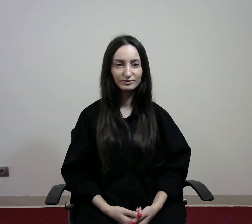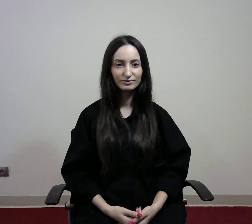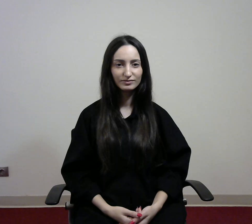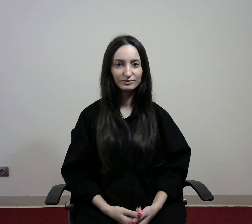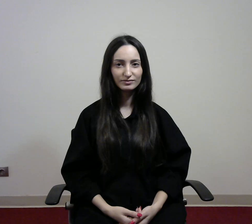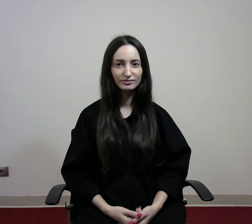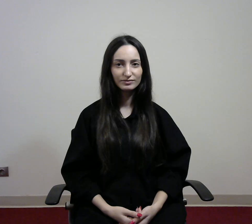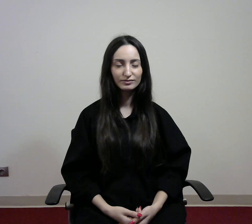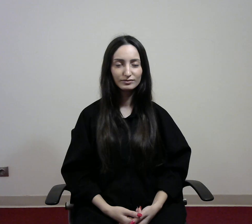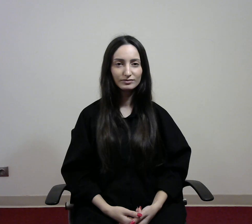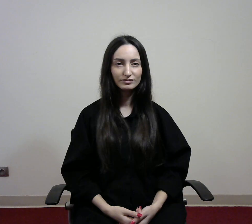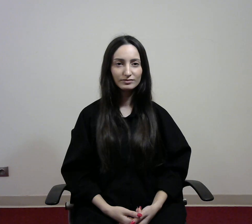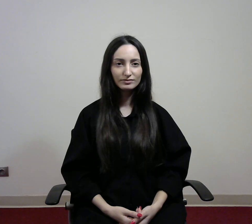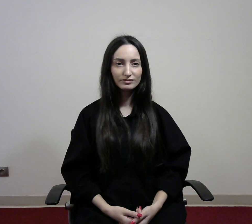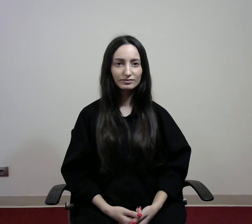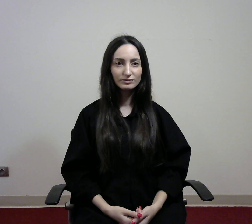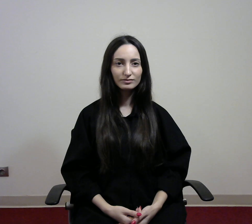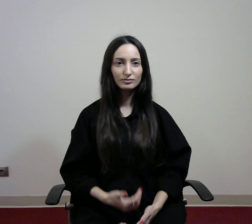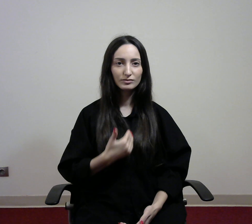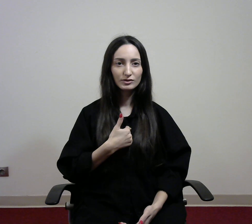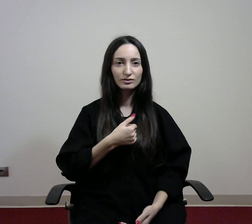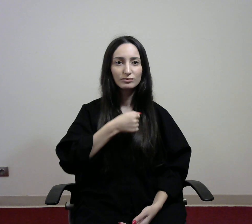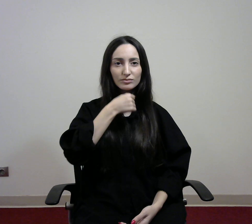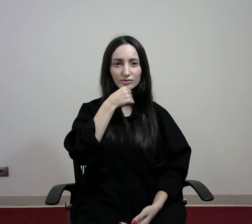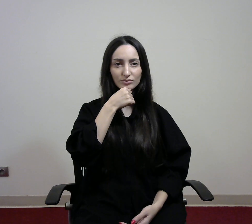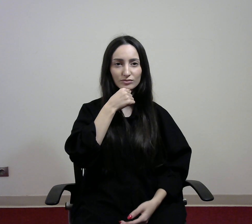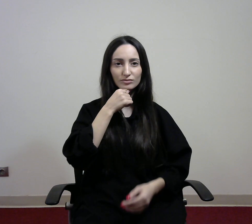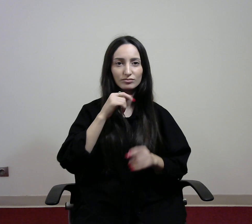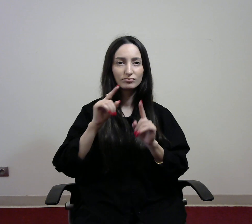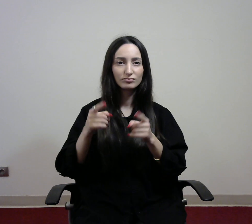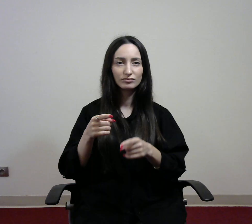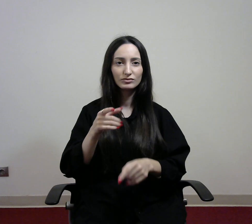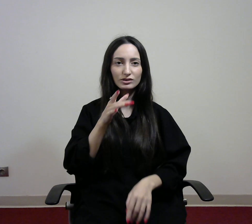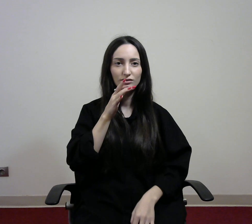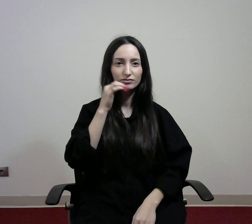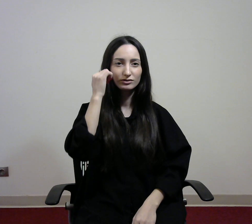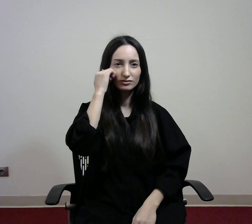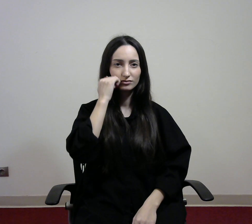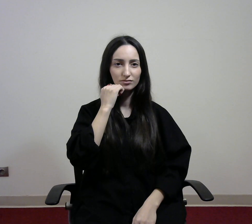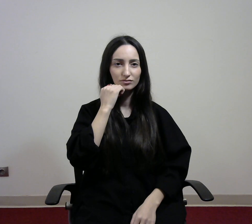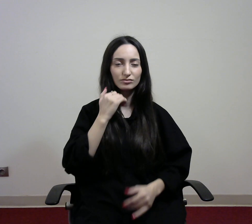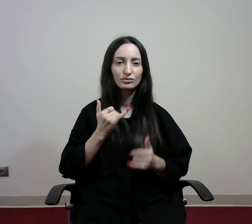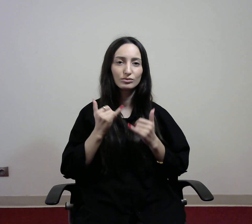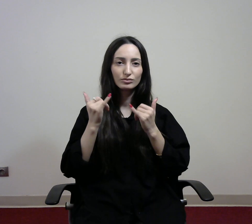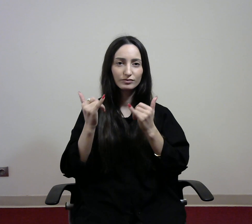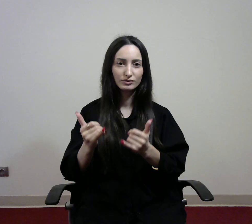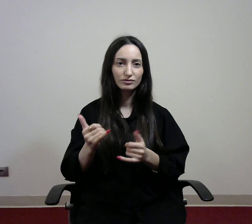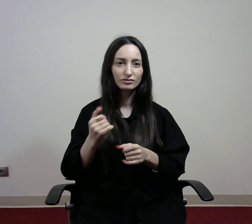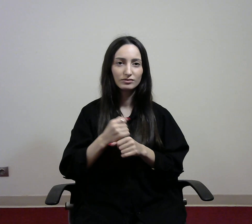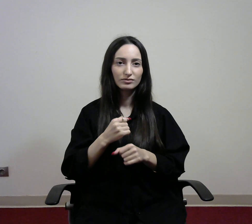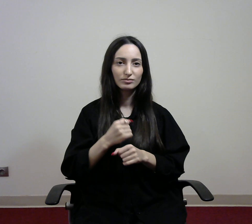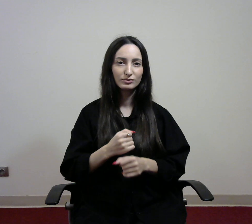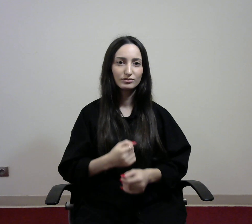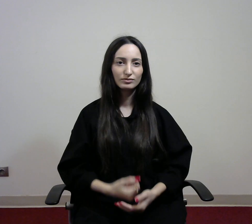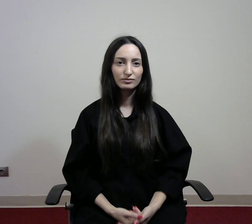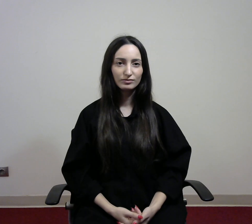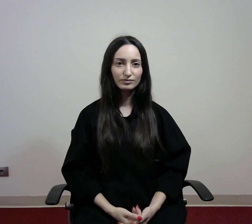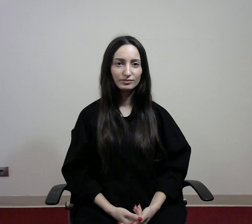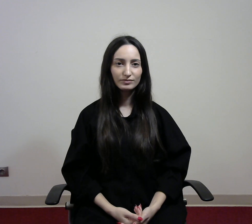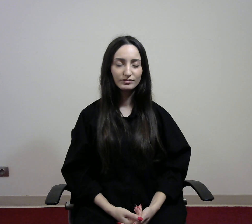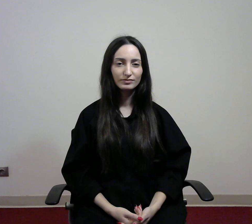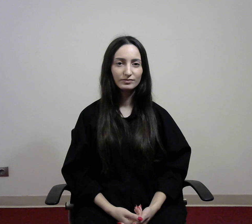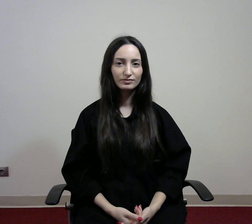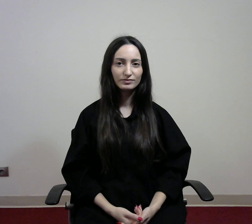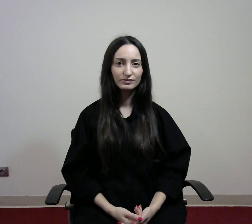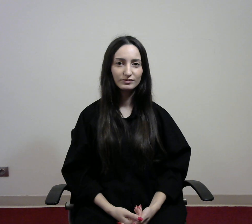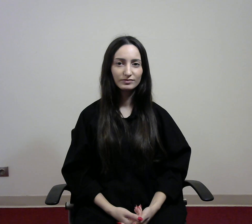Mən böyüklərə (yaşlılara) hörmət edirəm